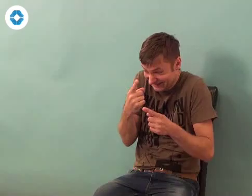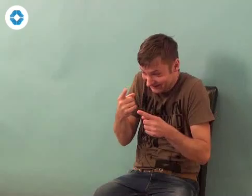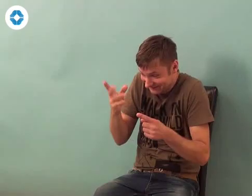Zapomniałem.